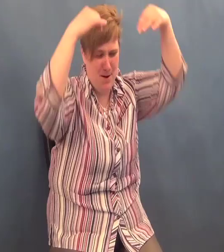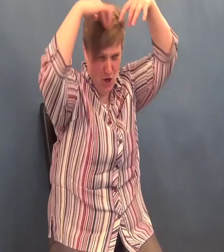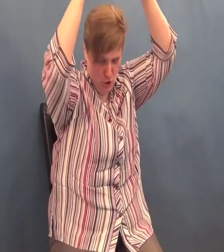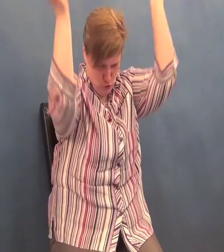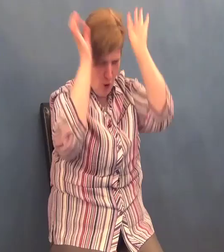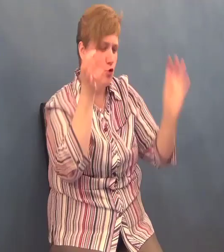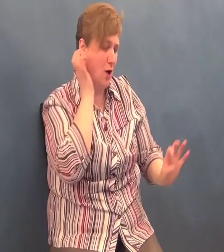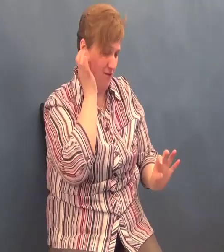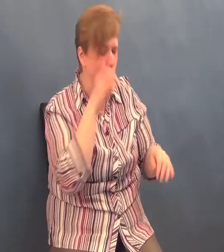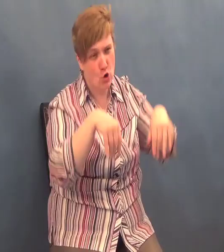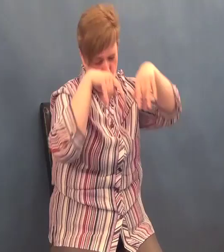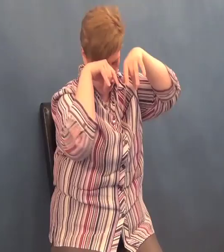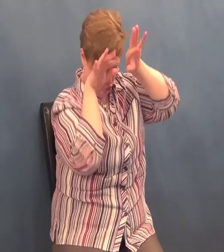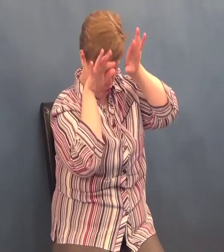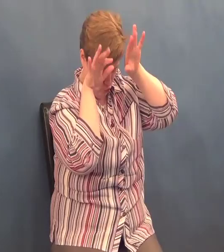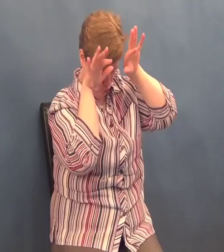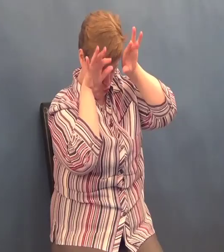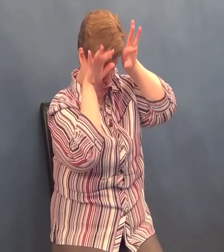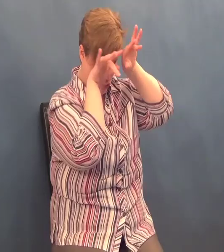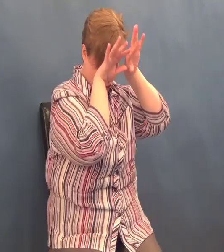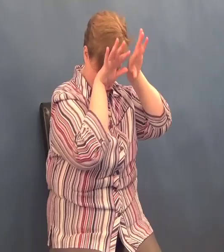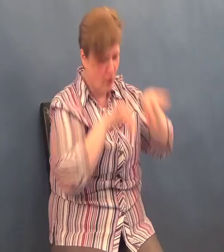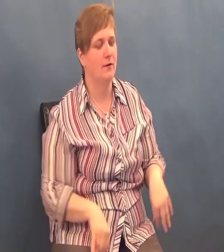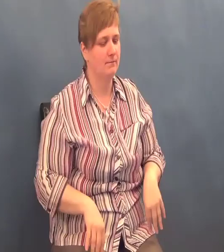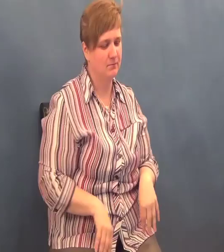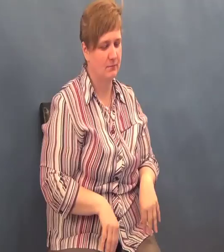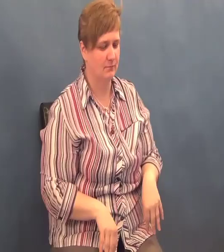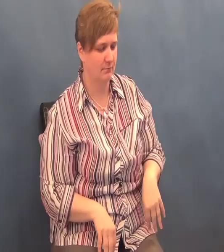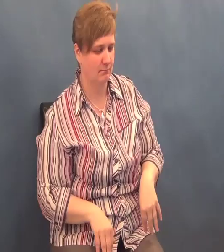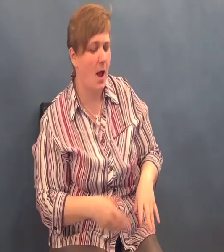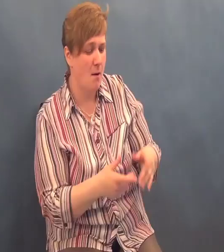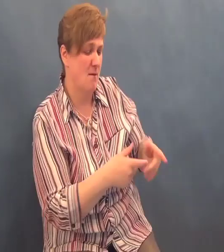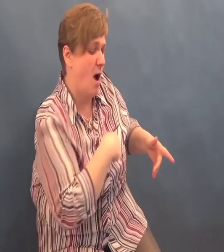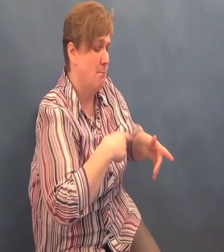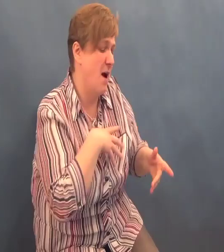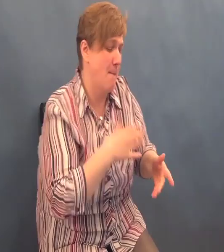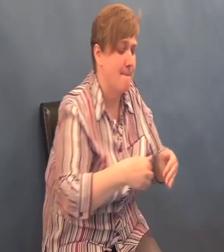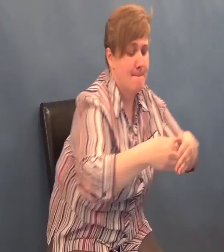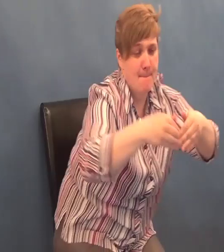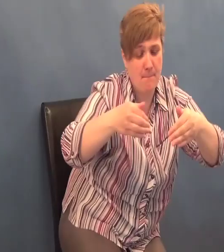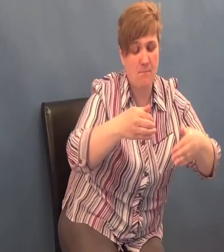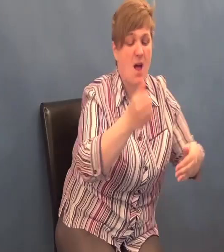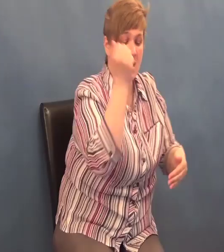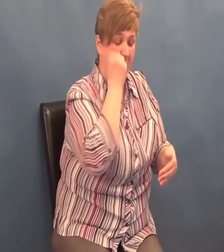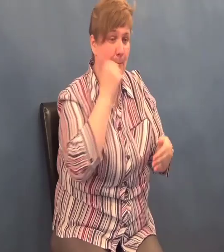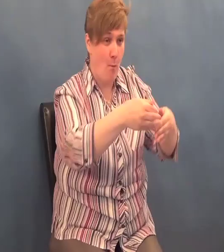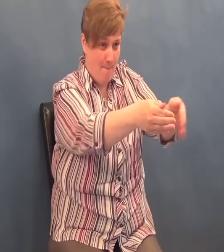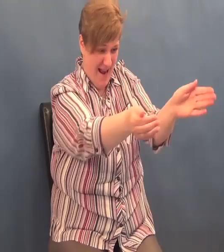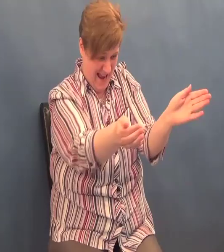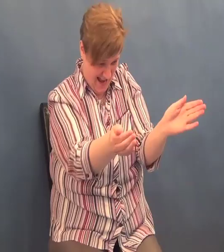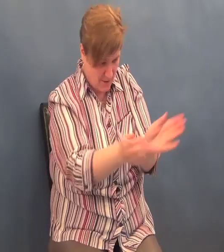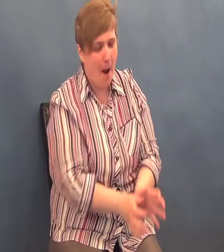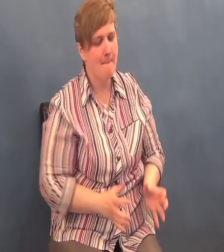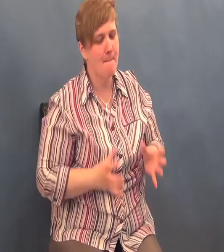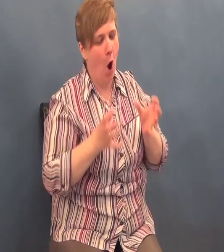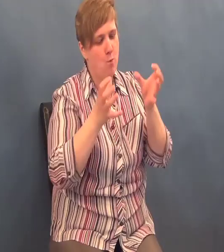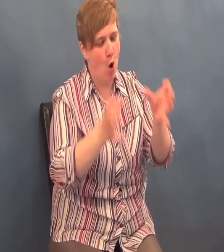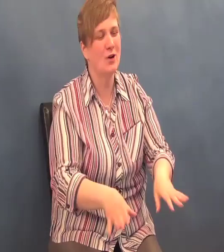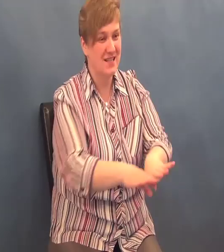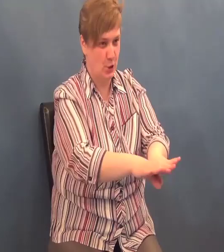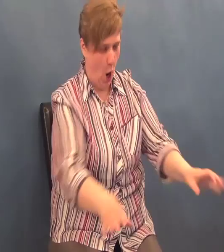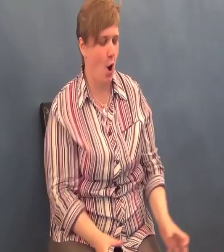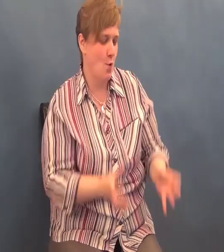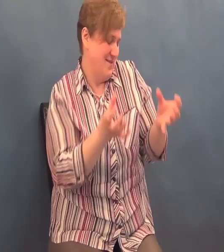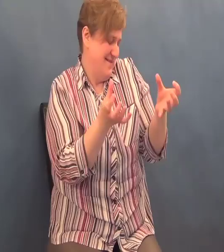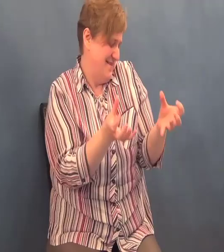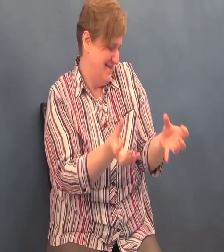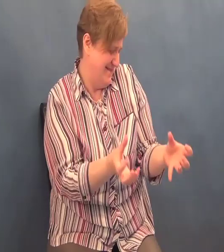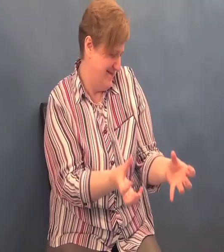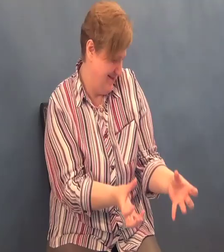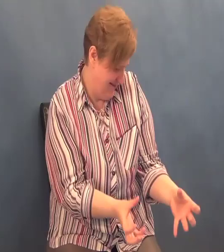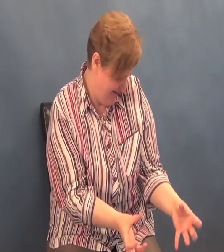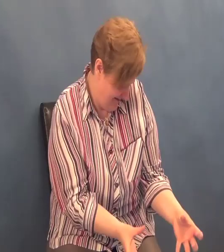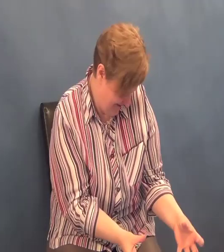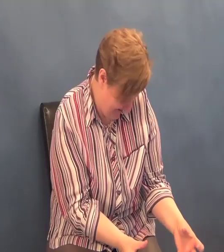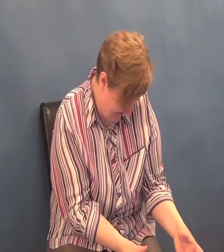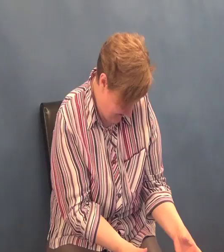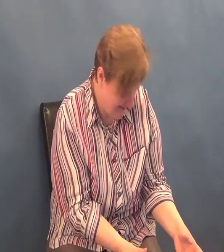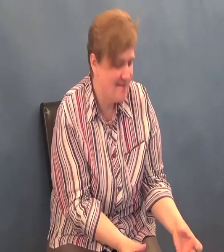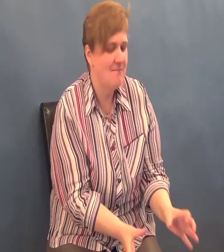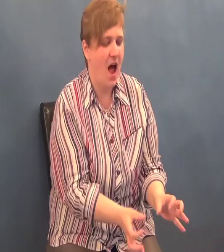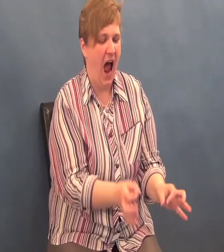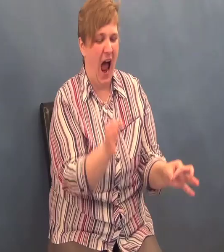Dziewczyna-myszka ma zalotne rzęsy, stawia na stole miskę z jabłkami.